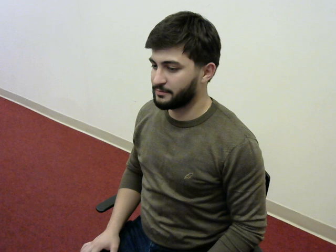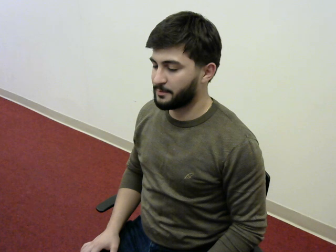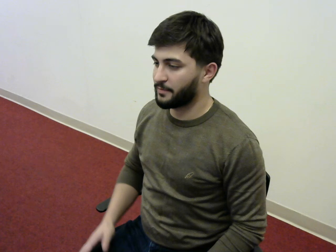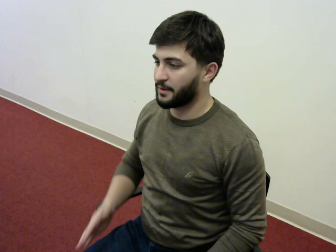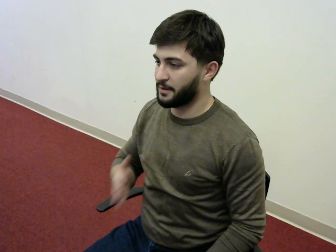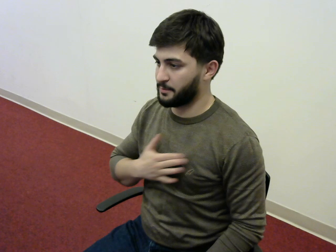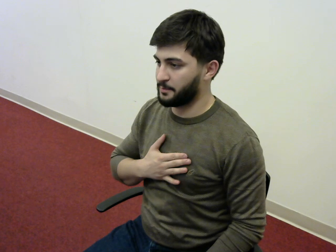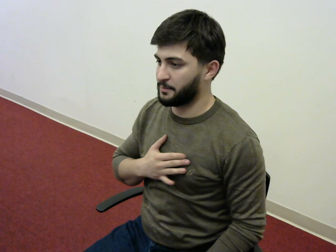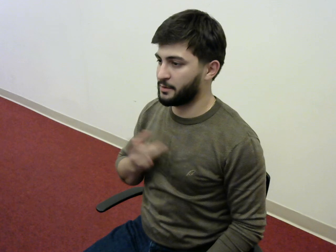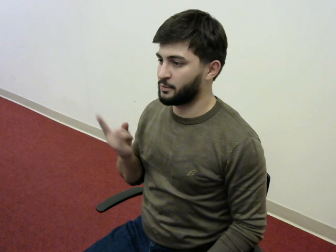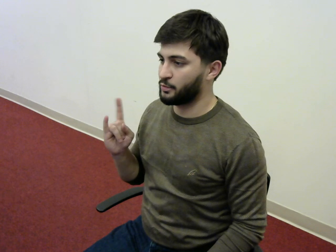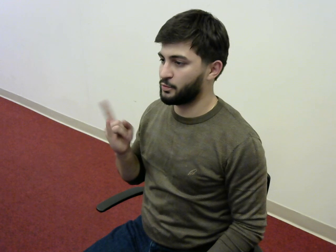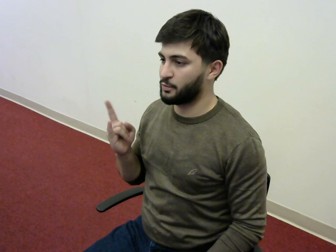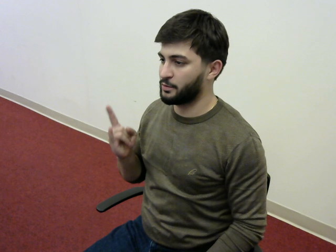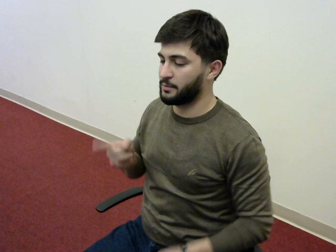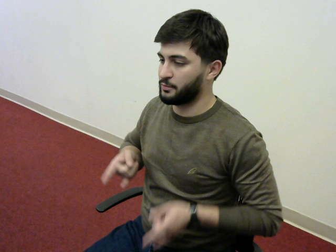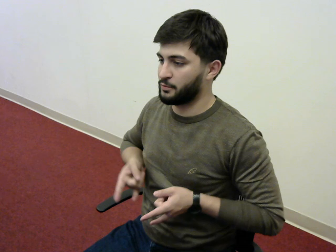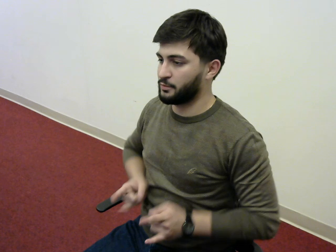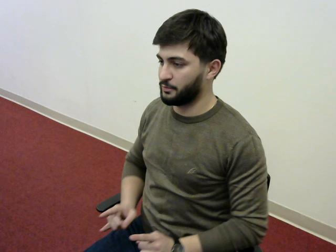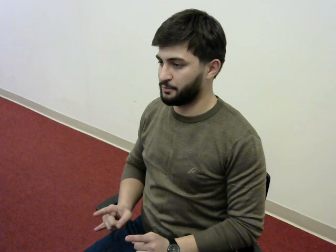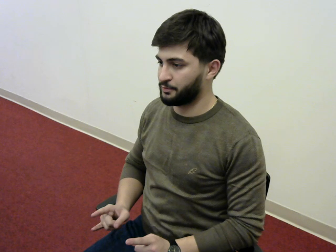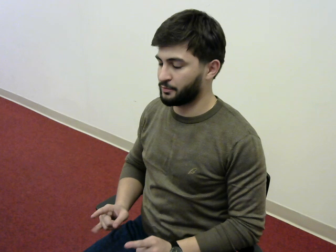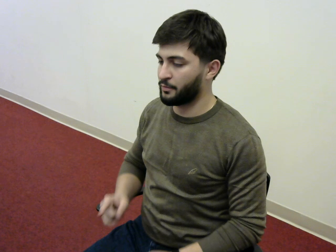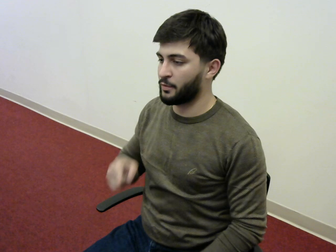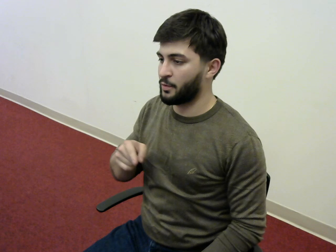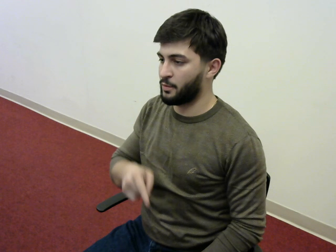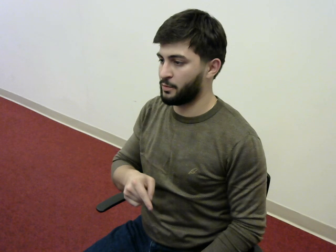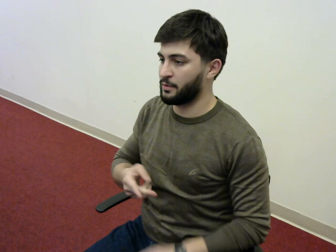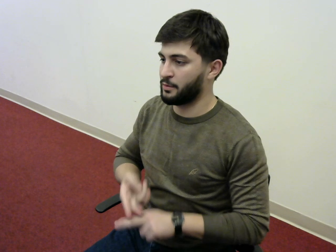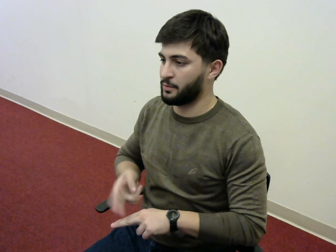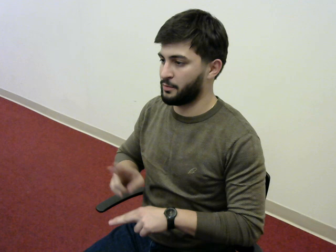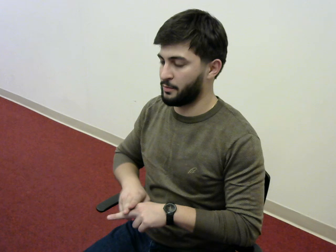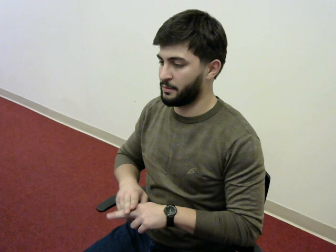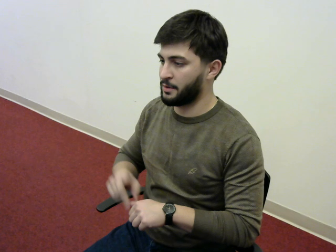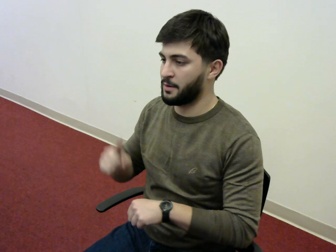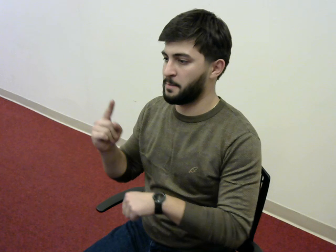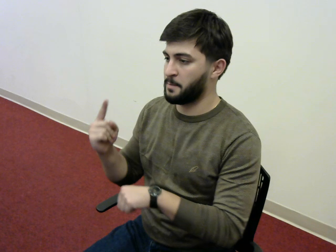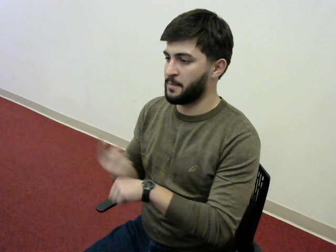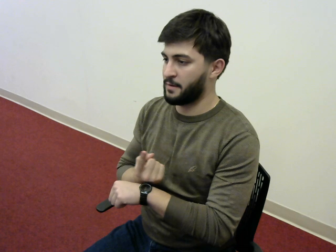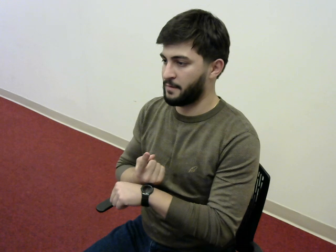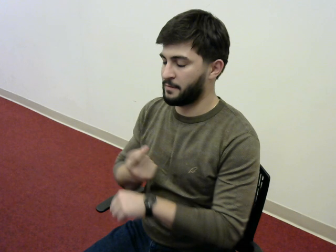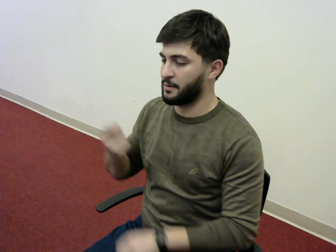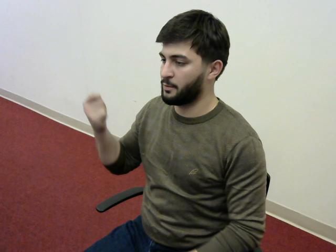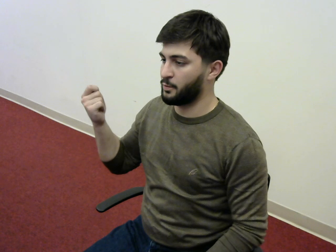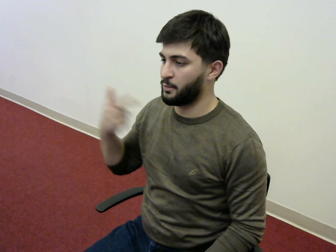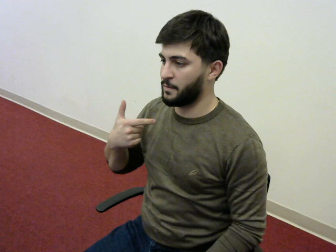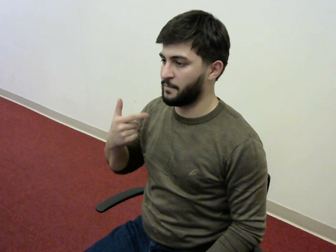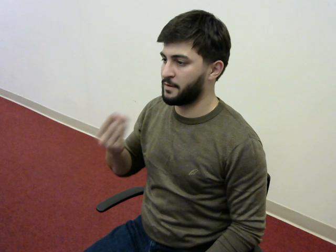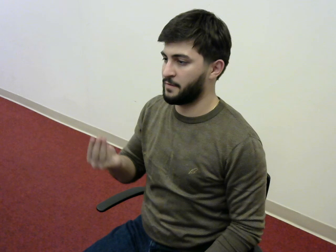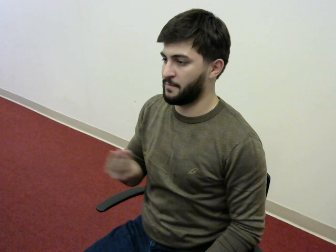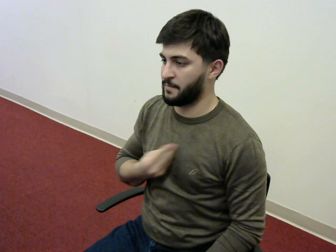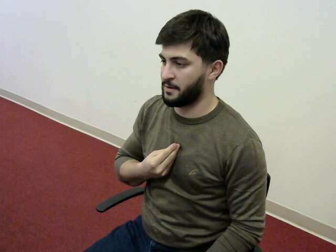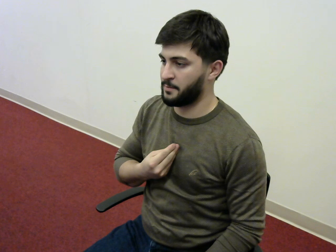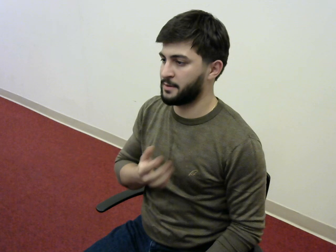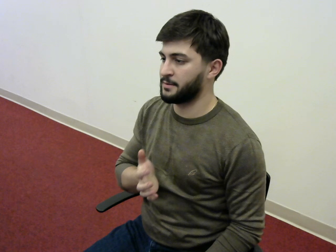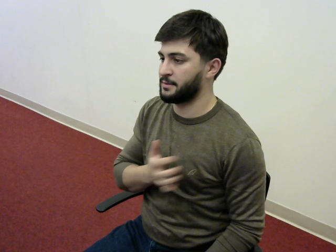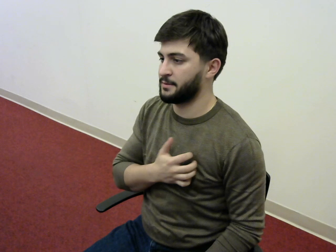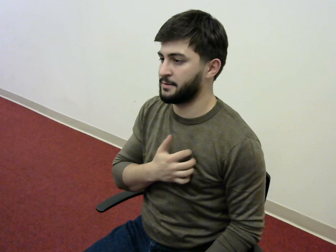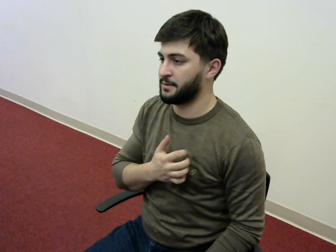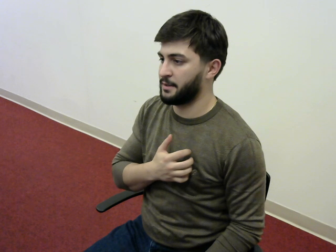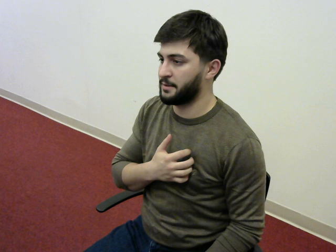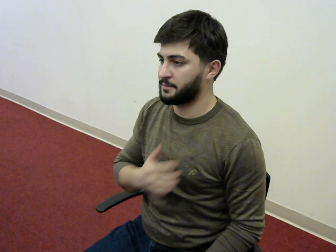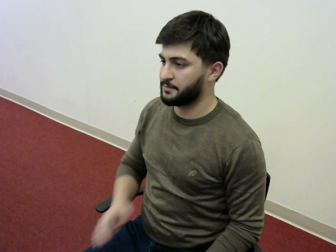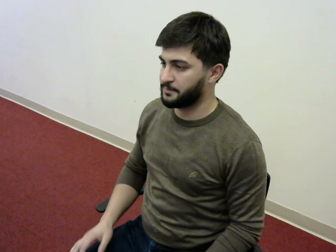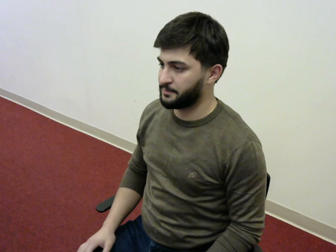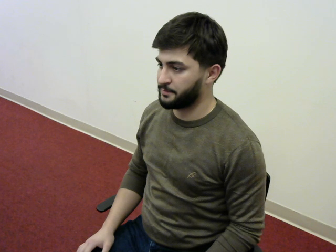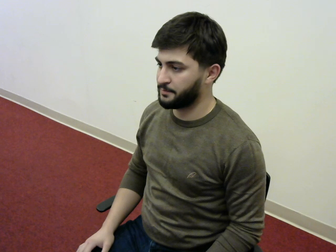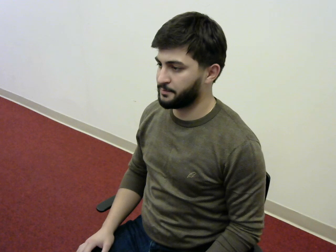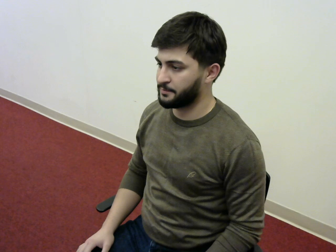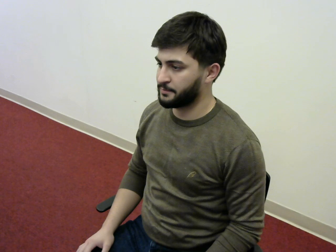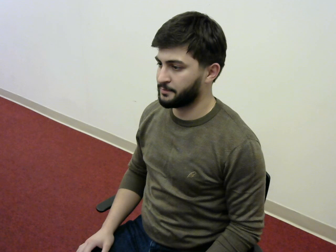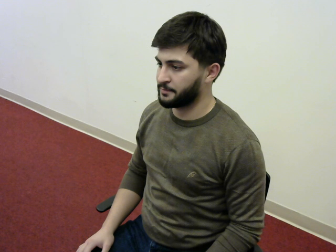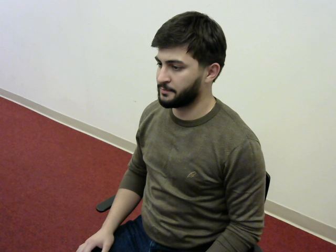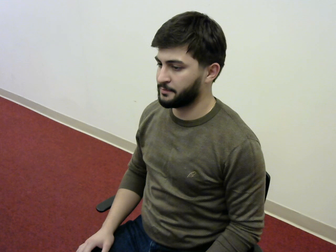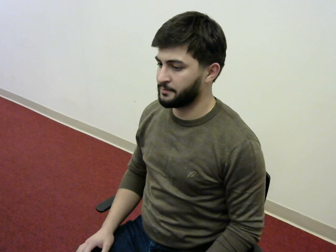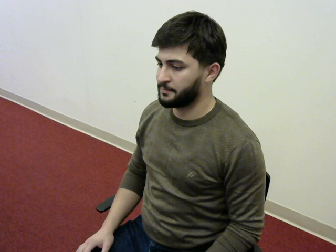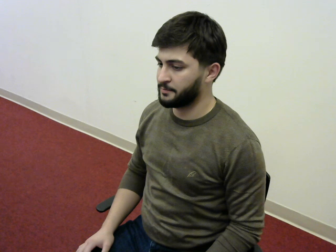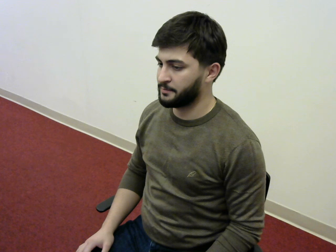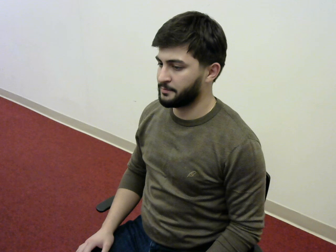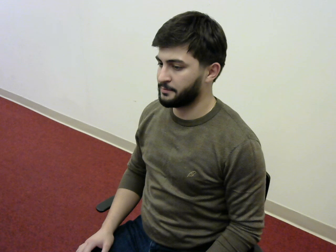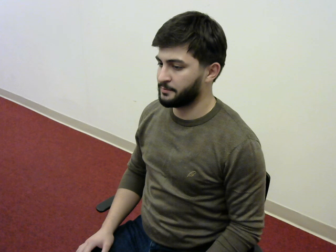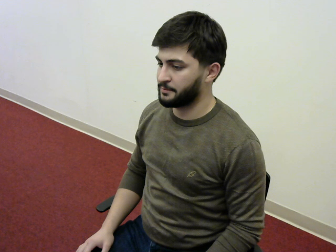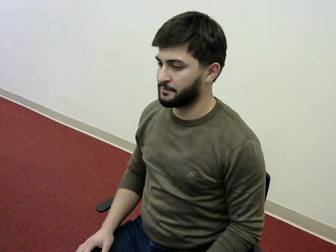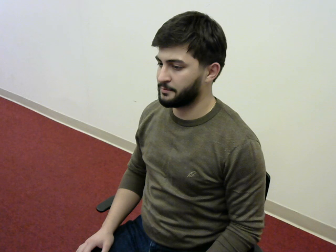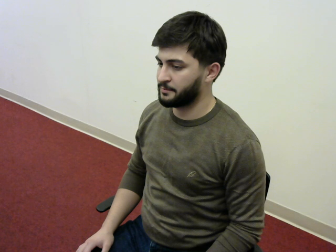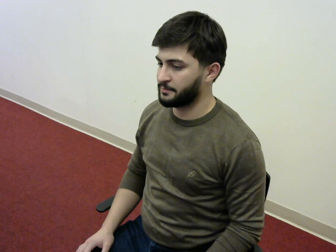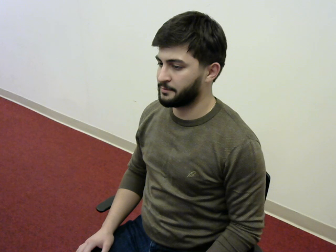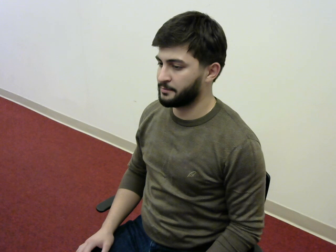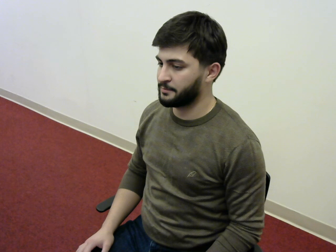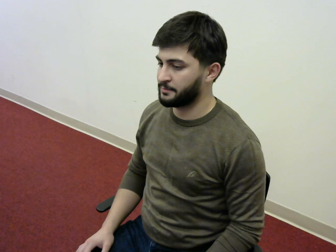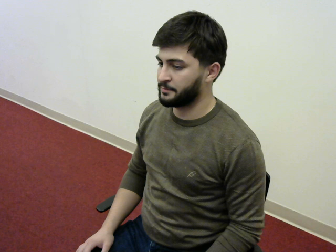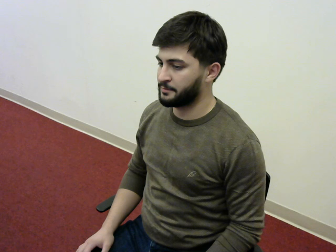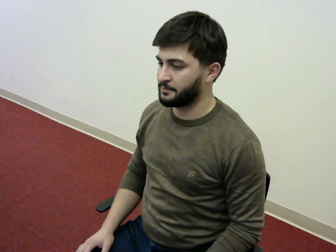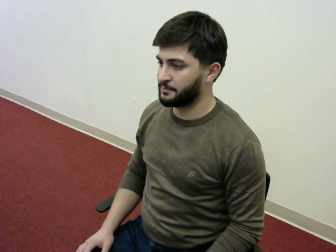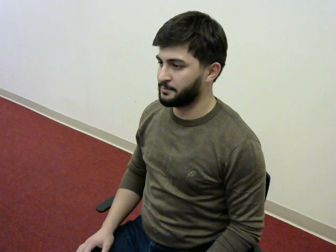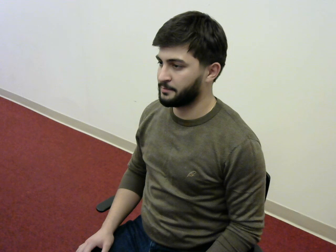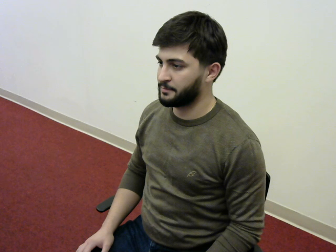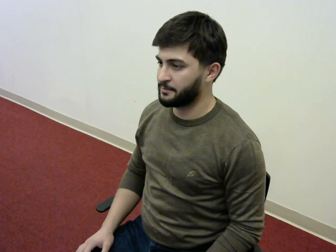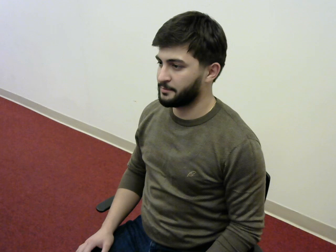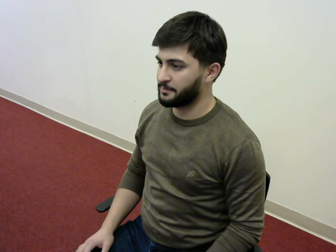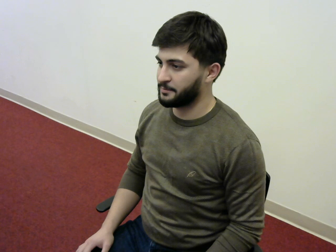Mənim uşağım anadan olub, ona görə birdəfəlik müavinət almaq istəyirəm